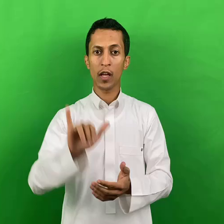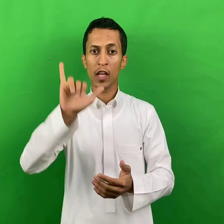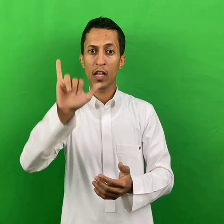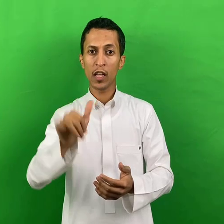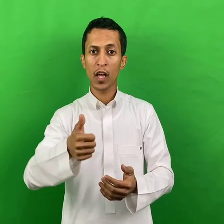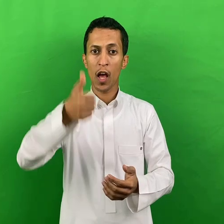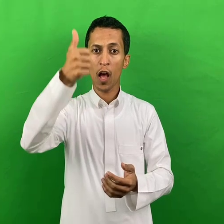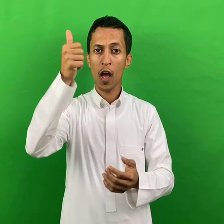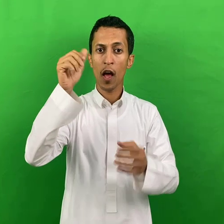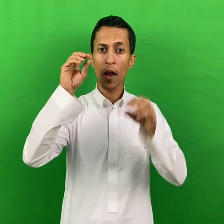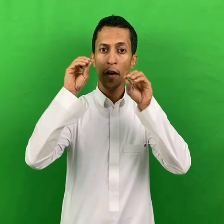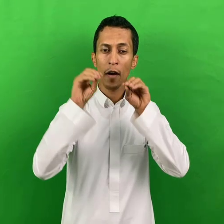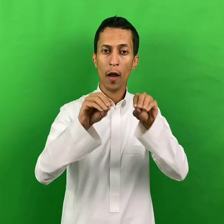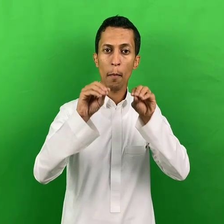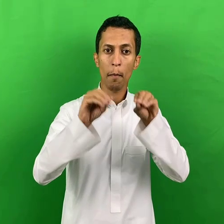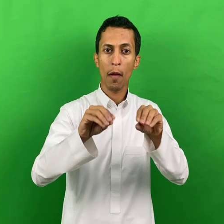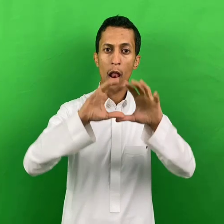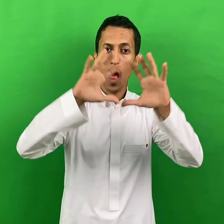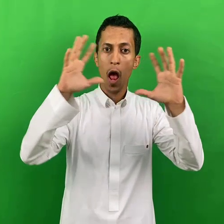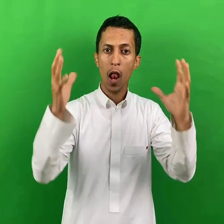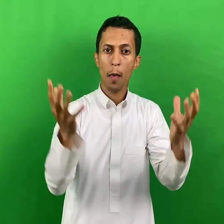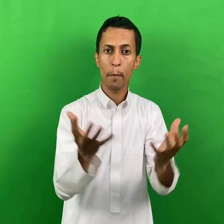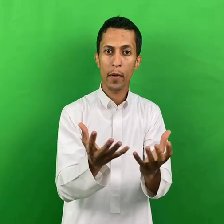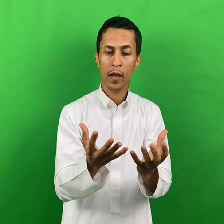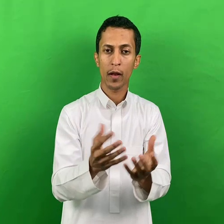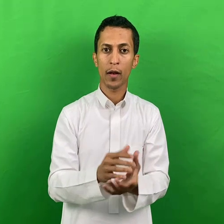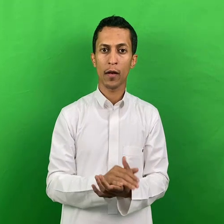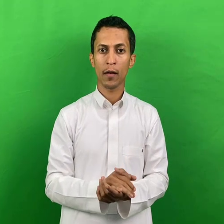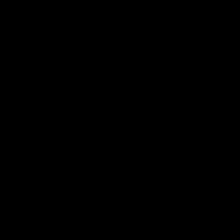يا رب العالمين